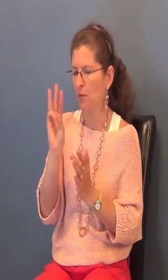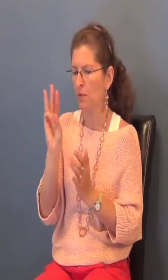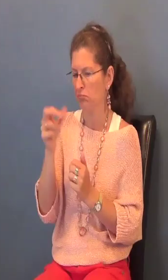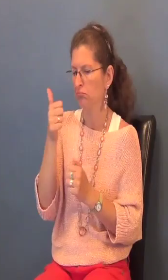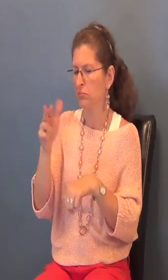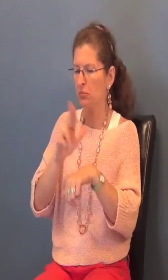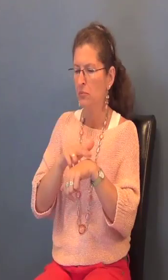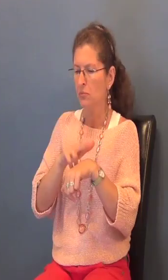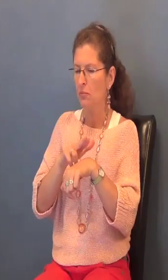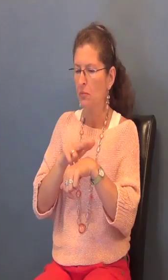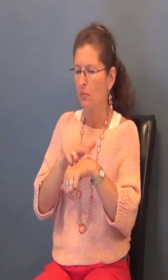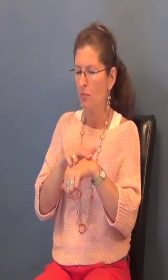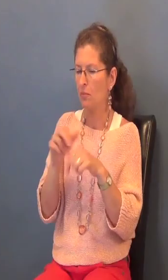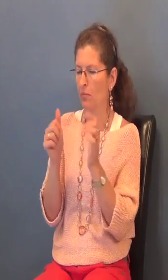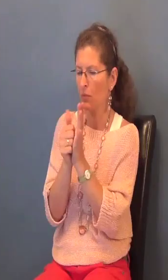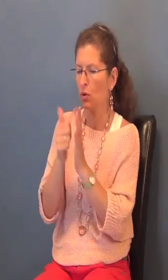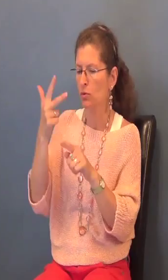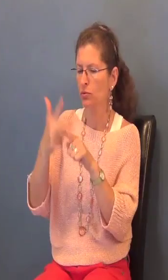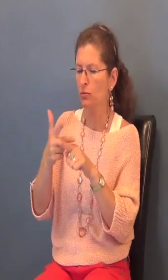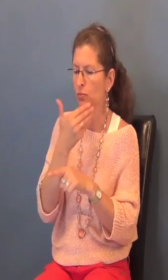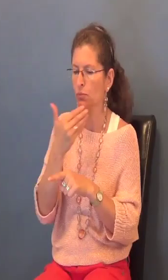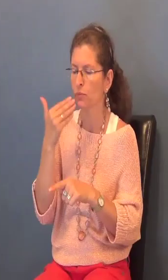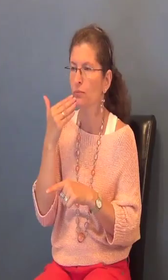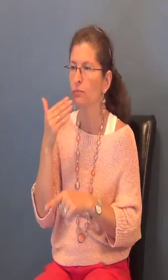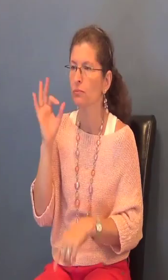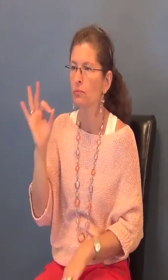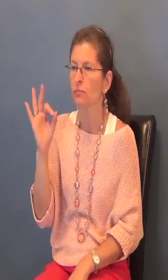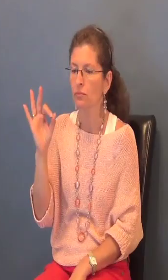Ale wtorek jest okej, o godzinie szesnastej trzydzieści.